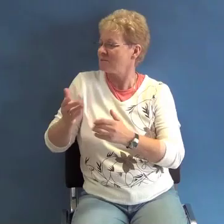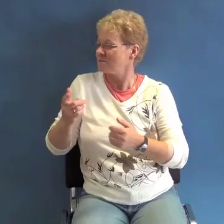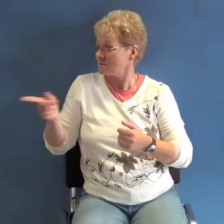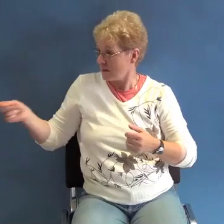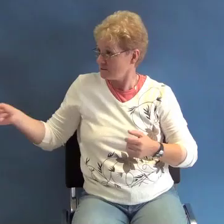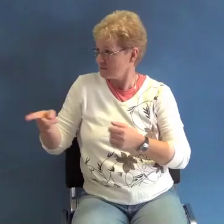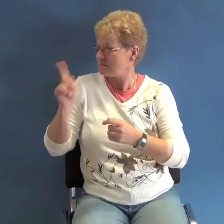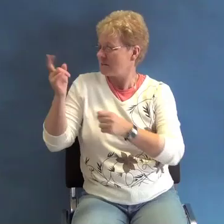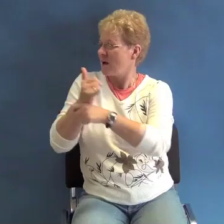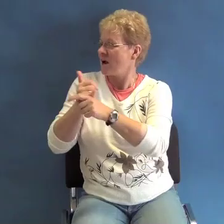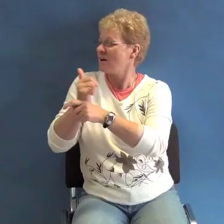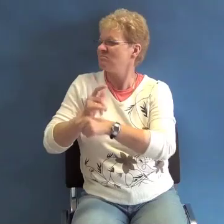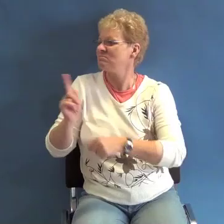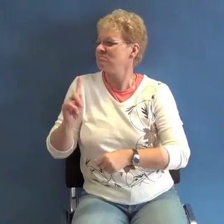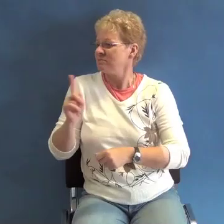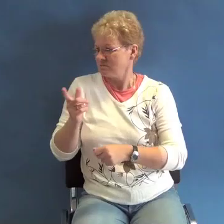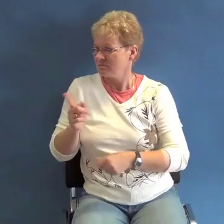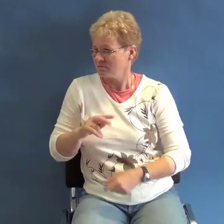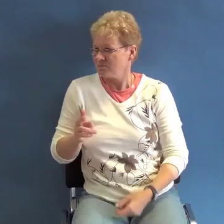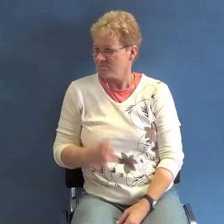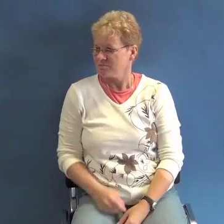Do kawiarni nie wolno, nie.